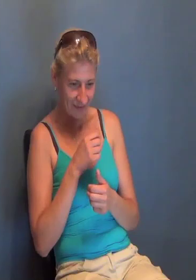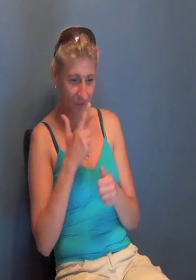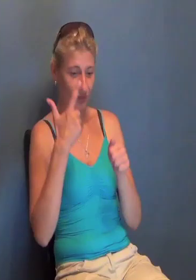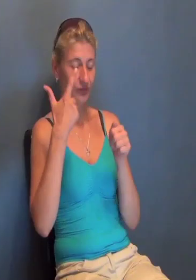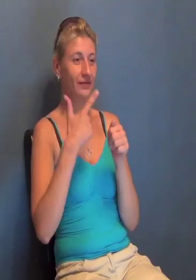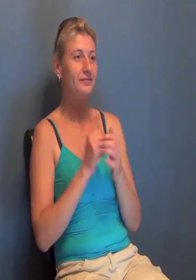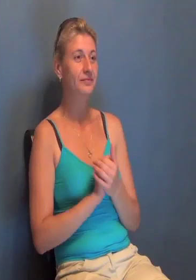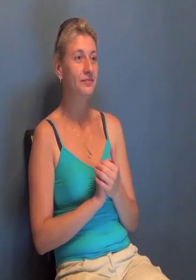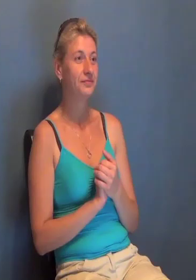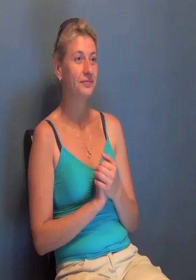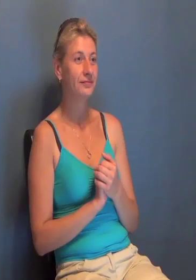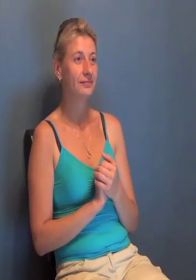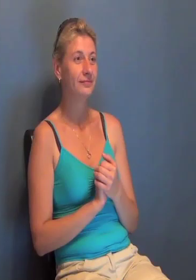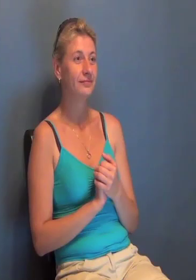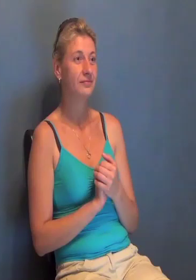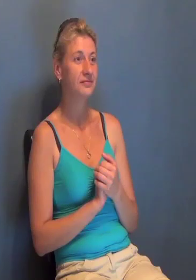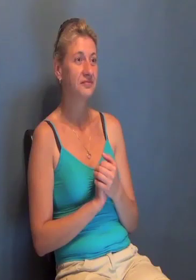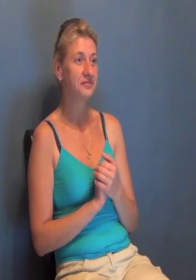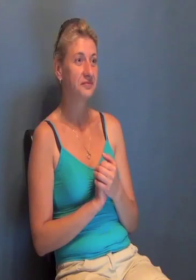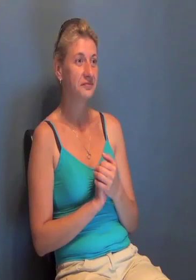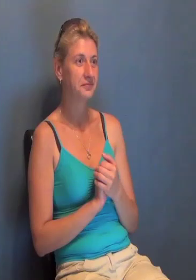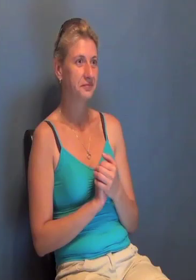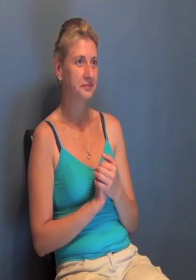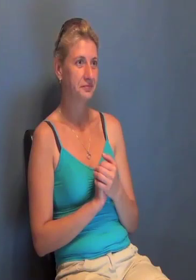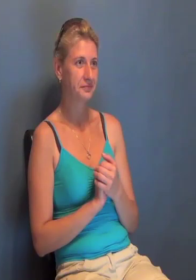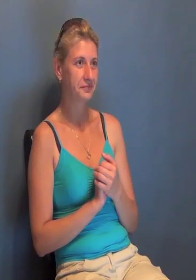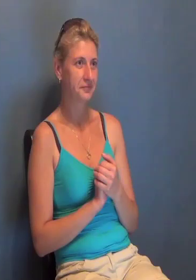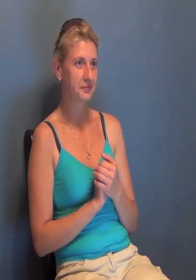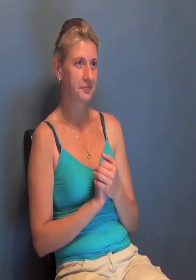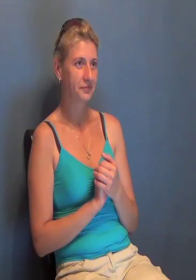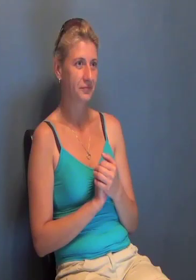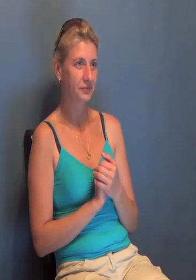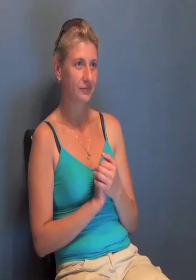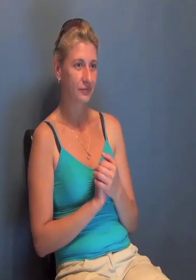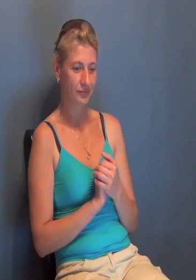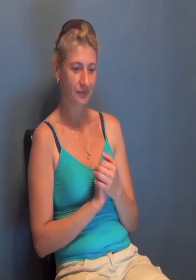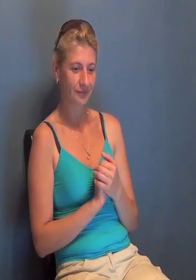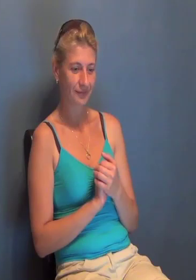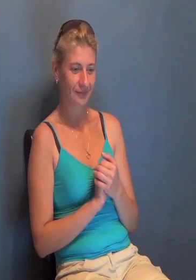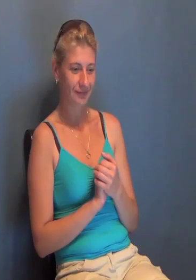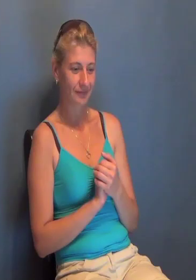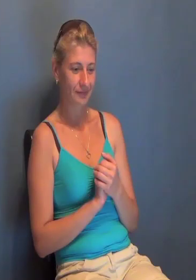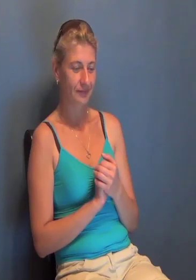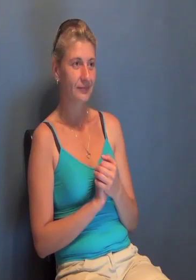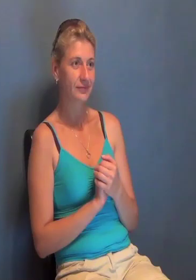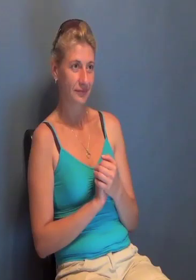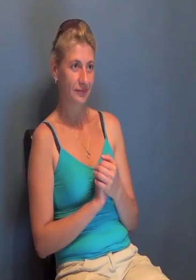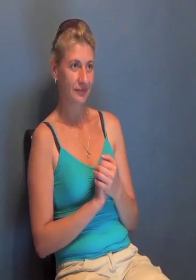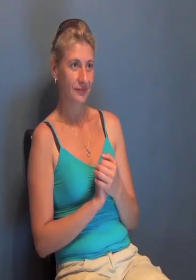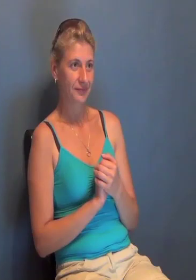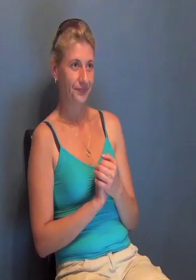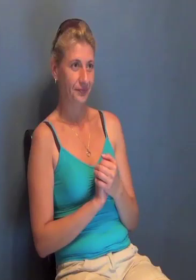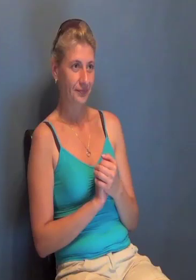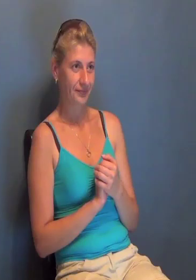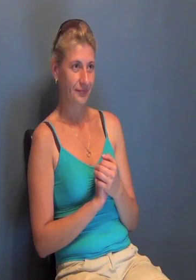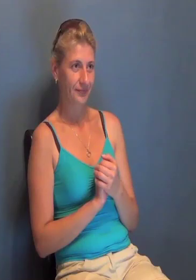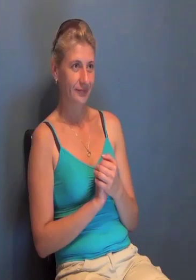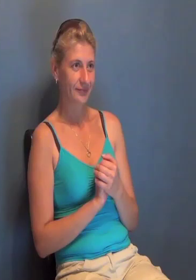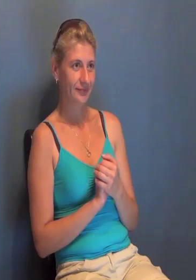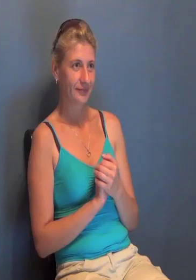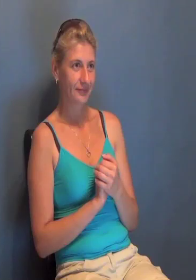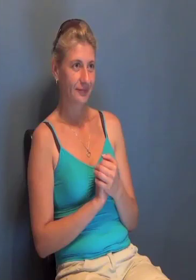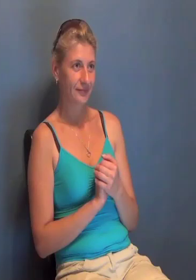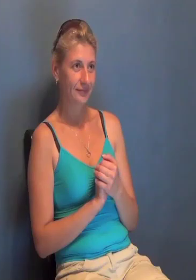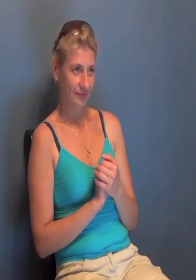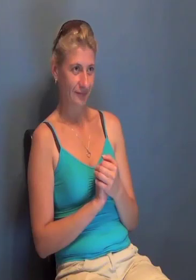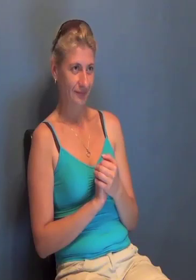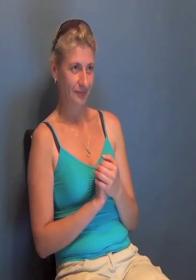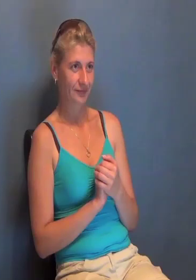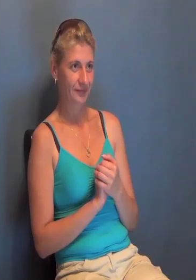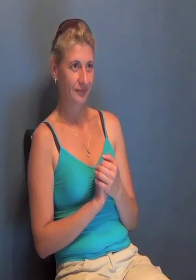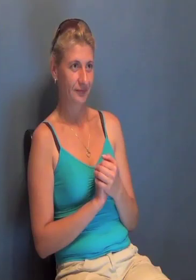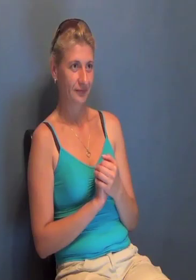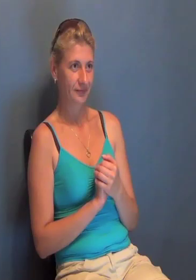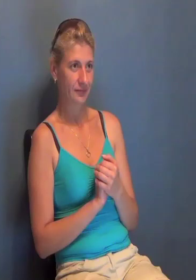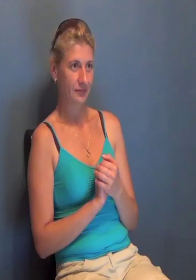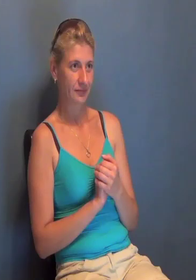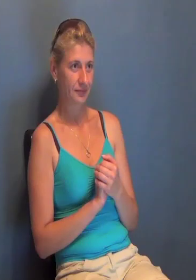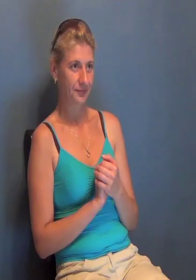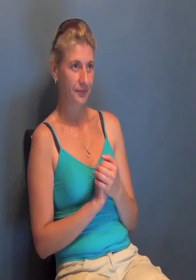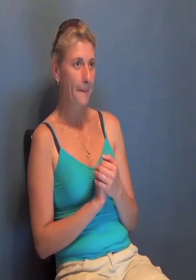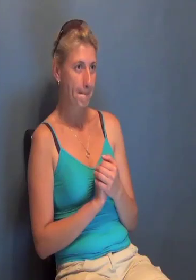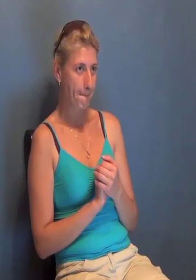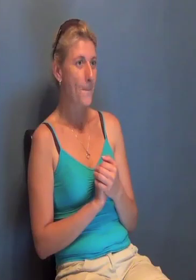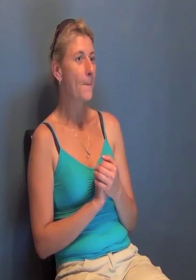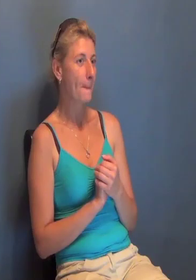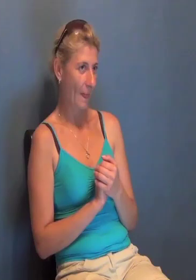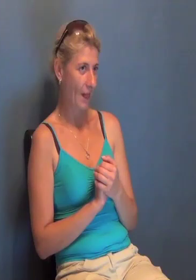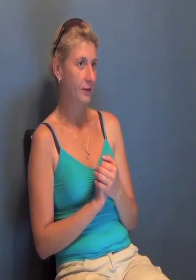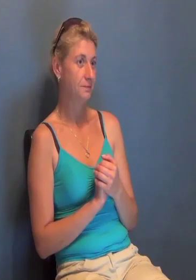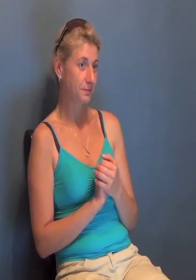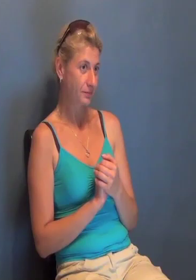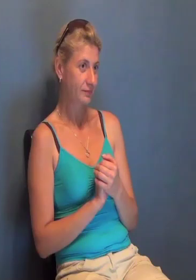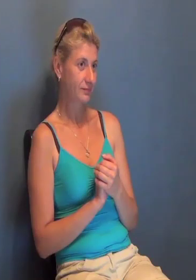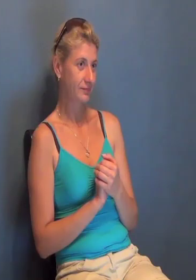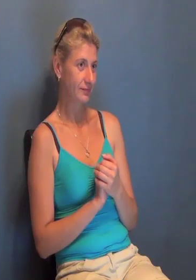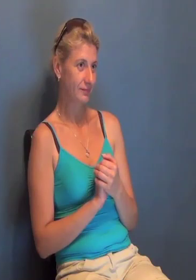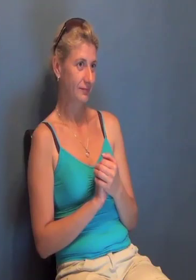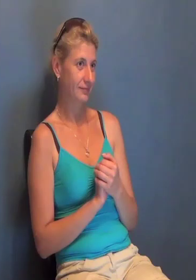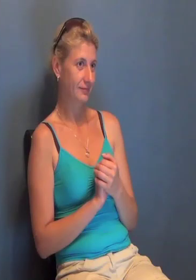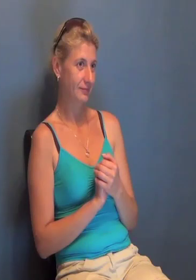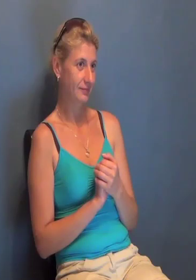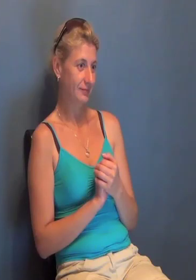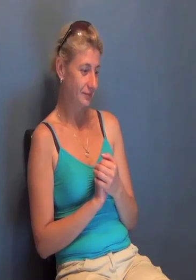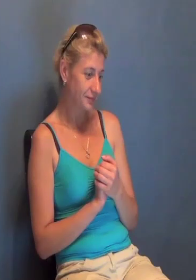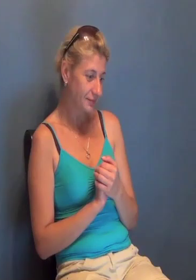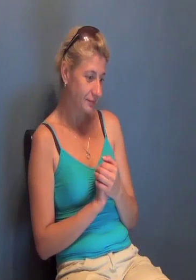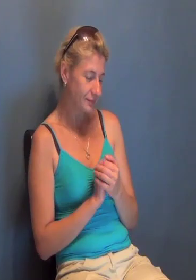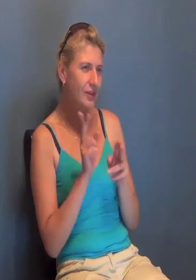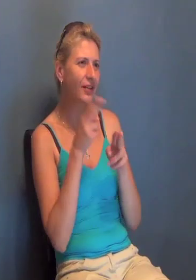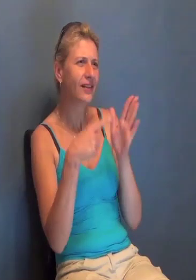Dwadz..